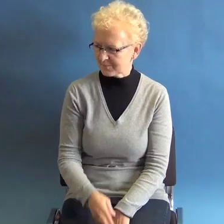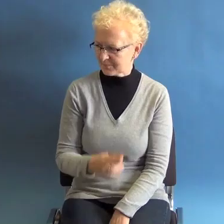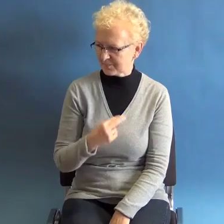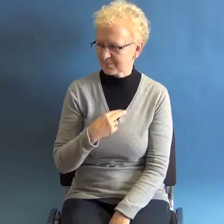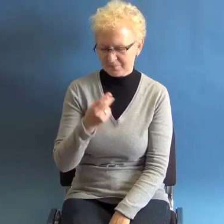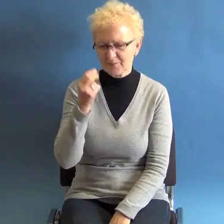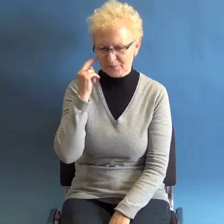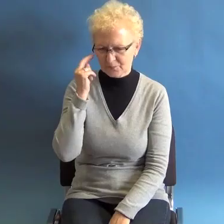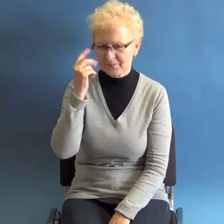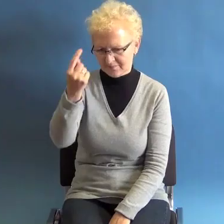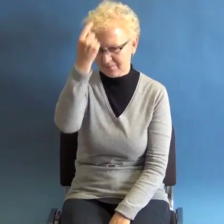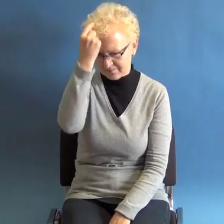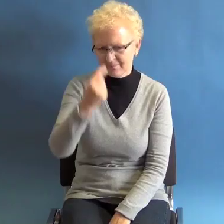Rozumiem, trafia w czoło.